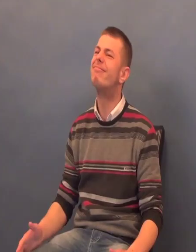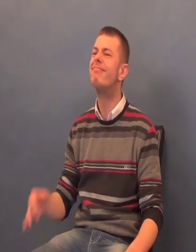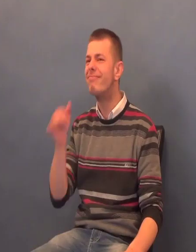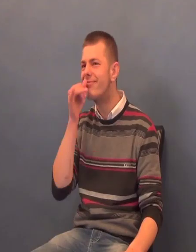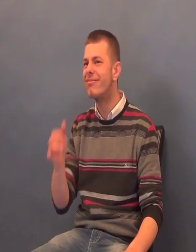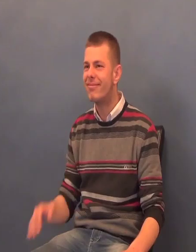Nie można.